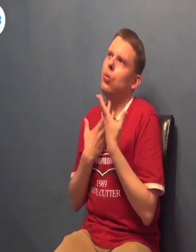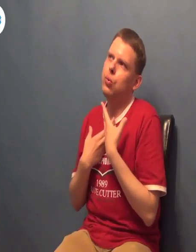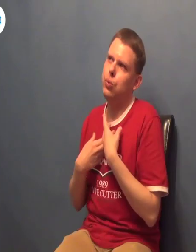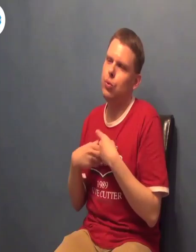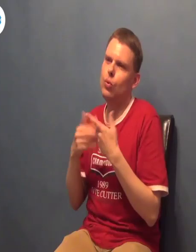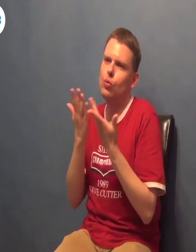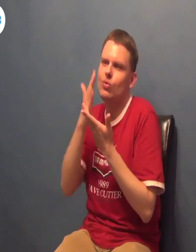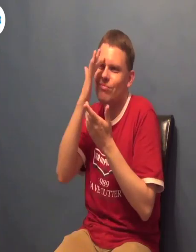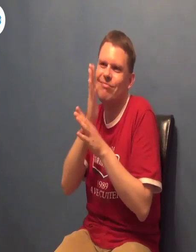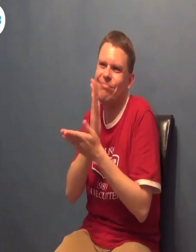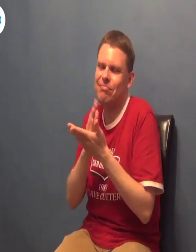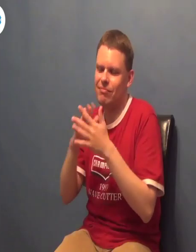Słoik pękł i rozbił się.